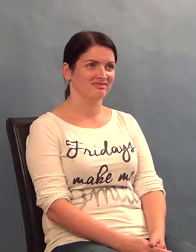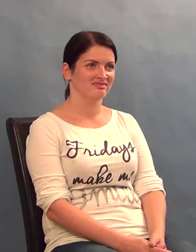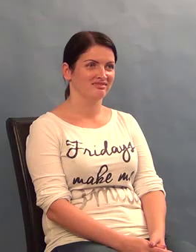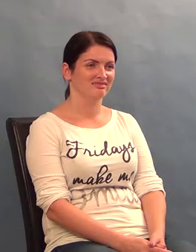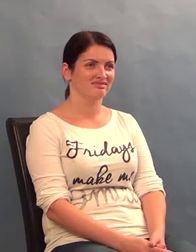Tak.